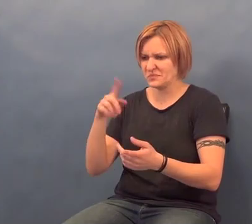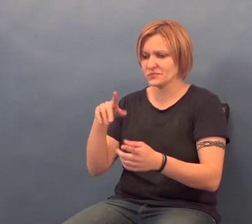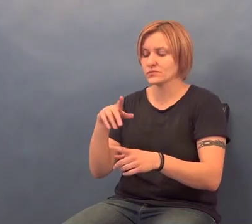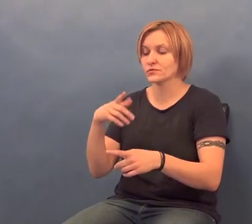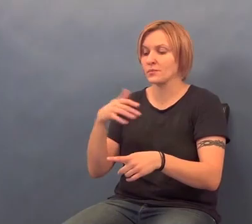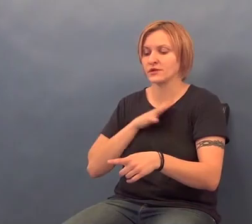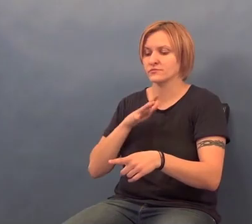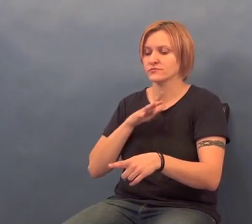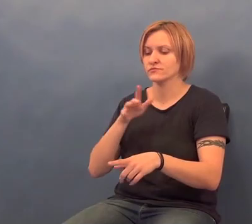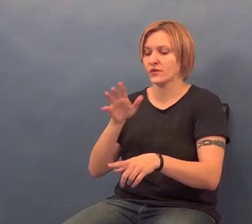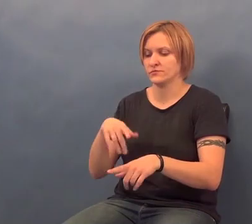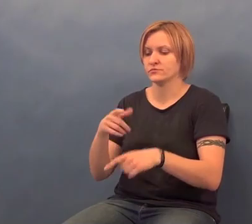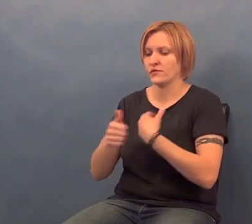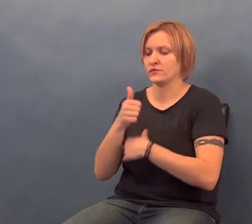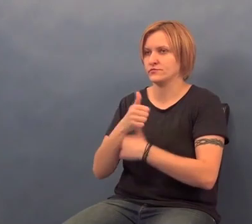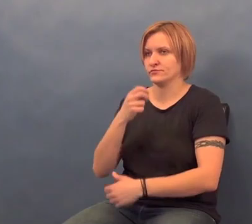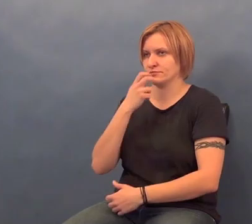Niebezpieczeństwo, może porazić prądem.